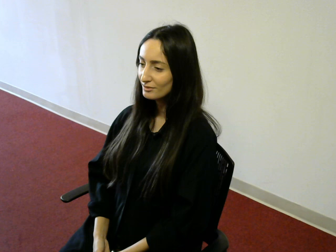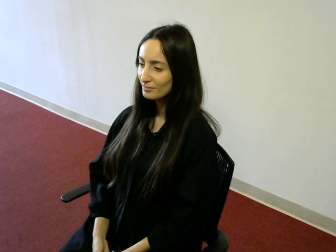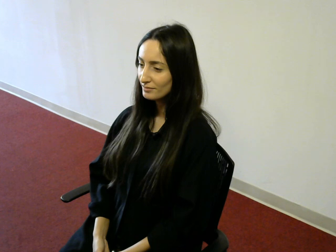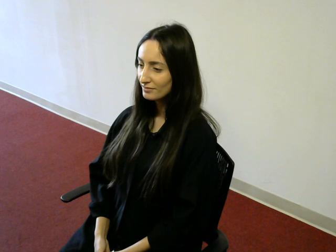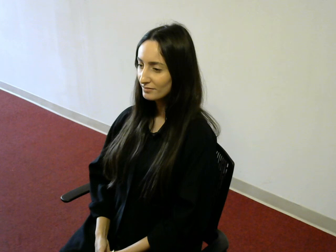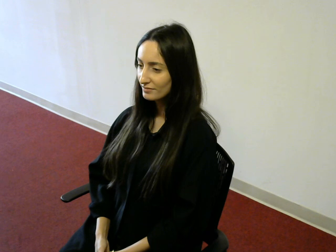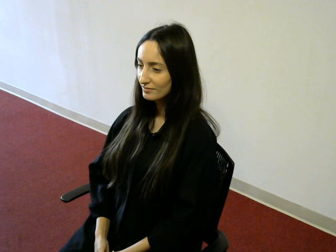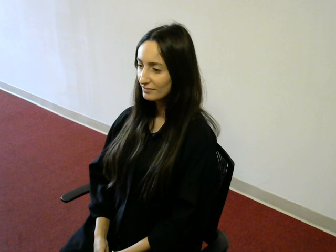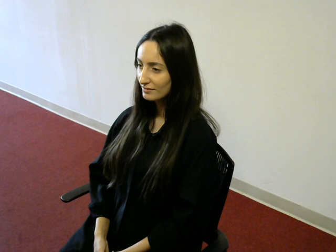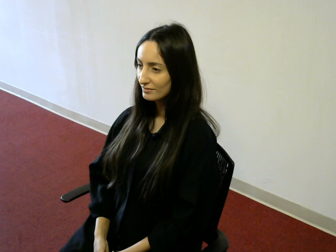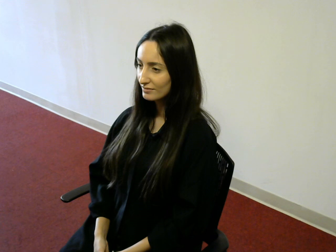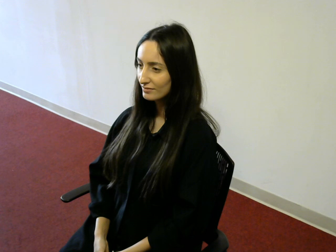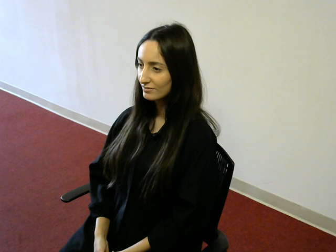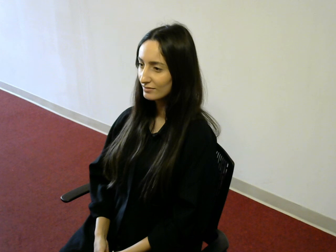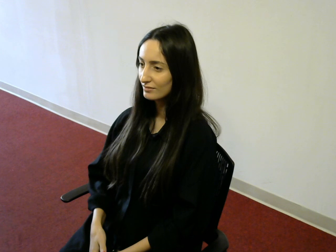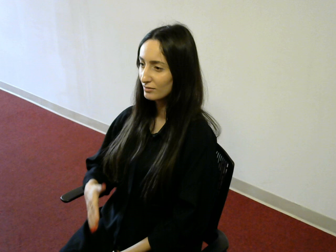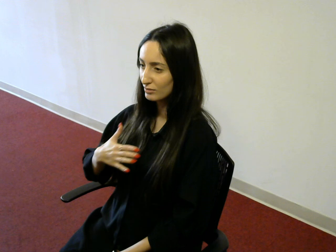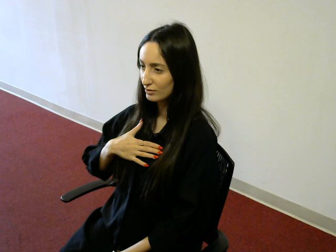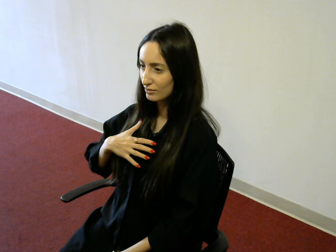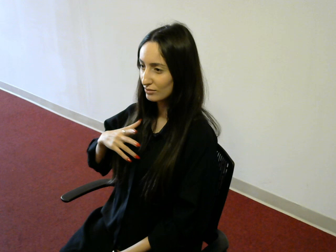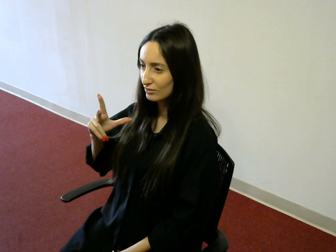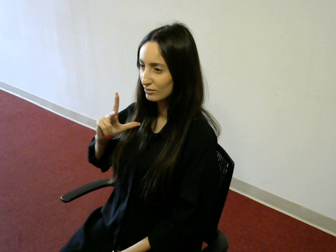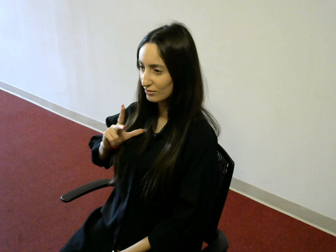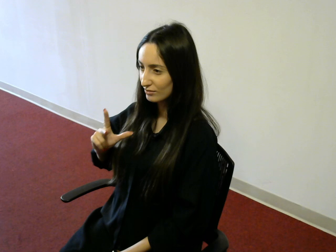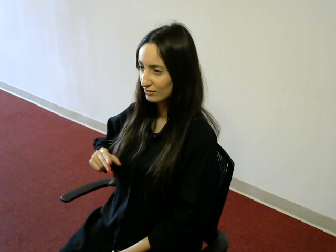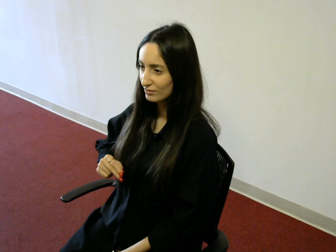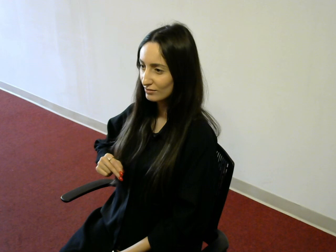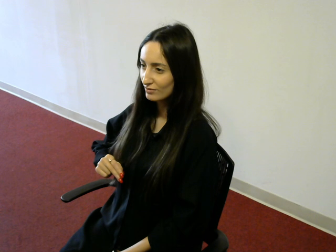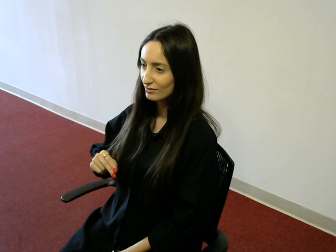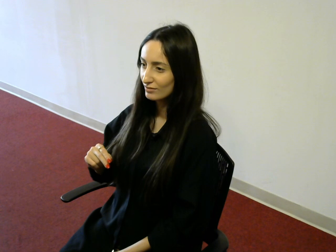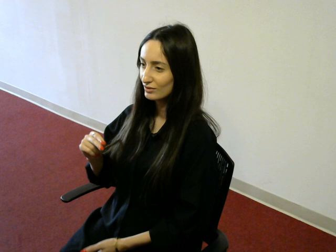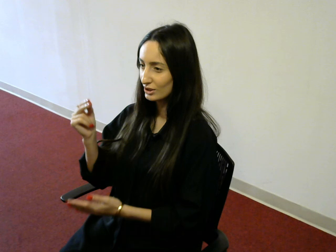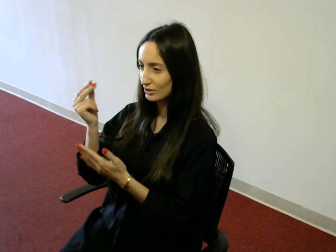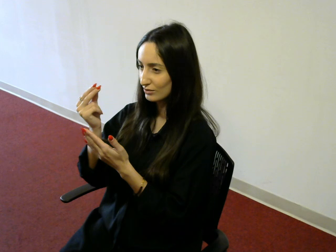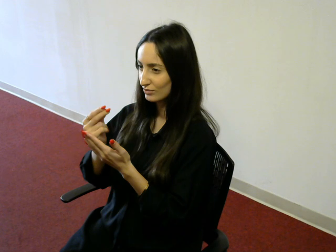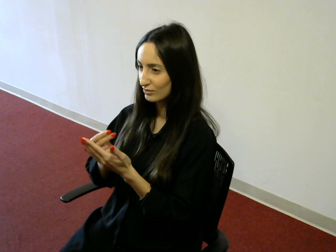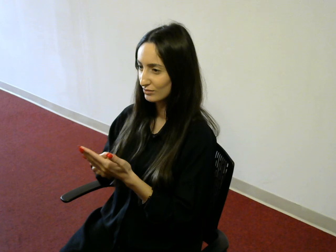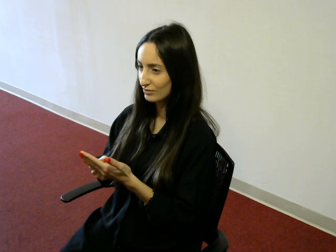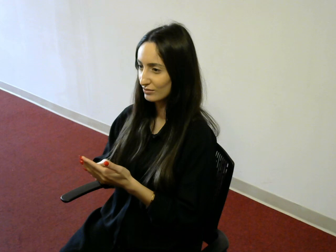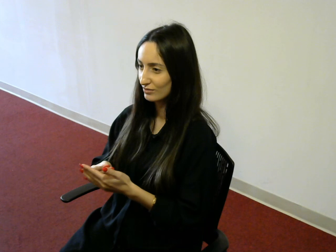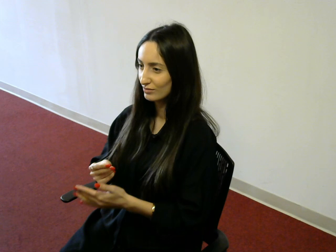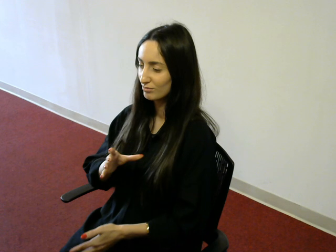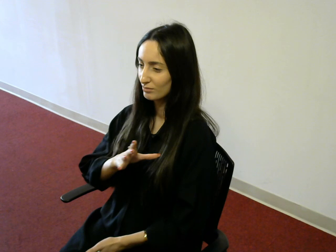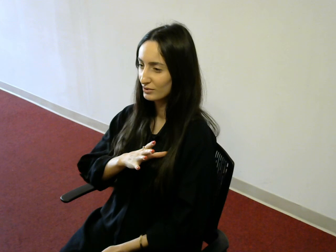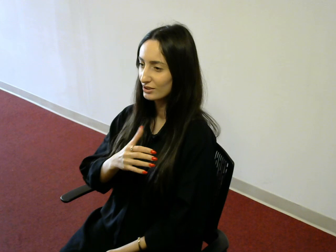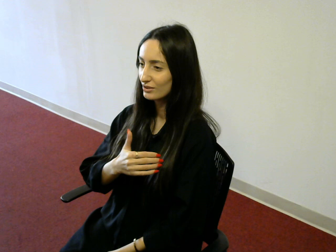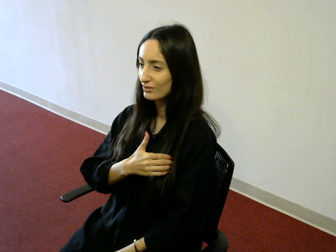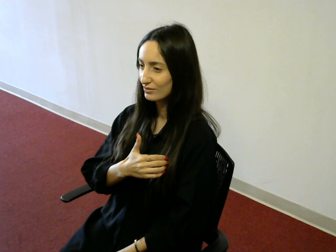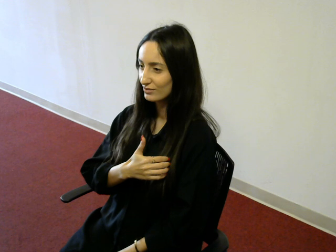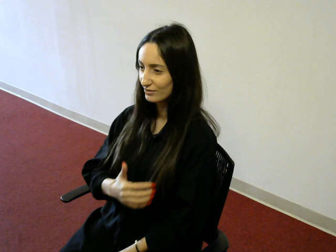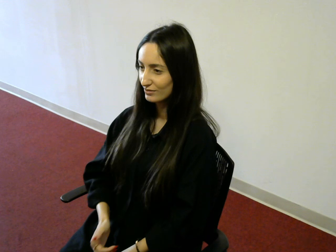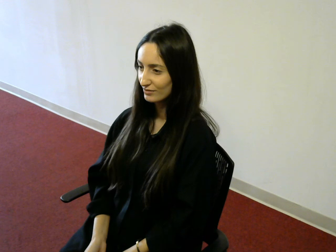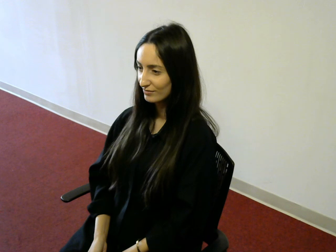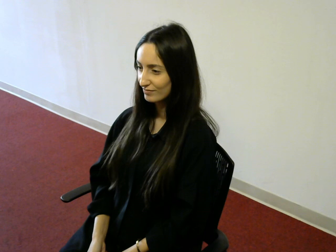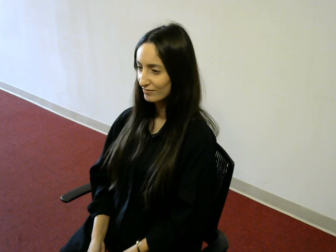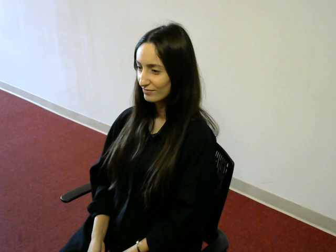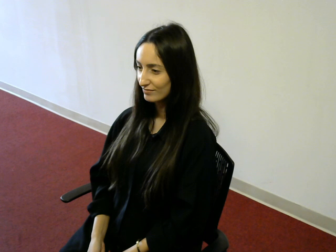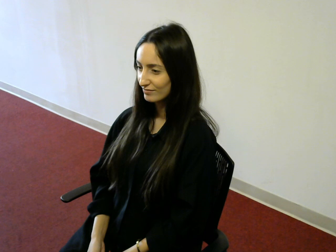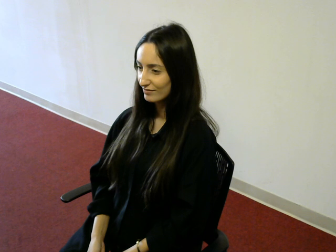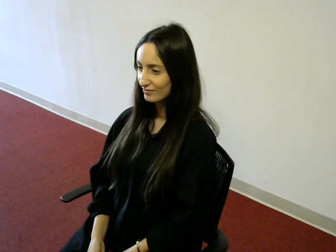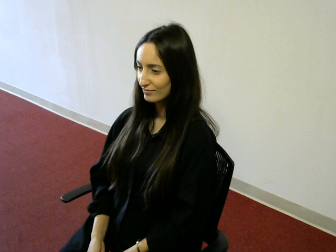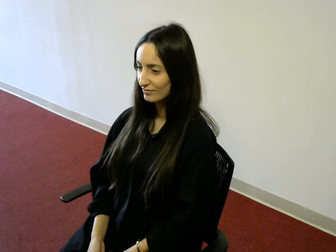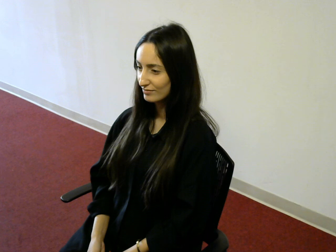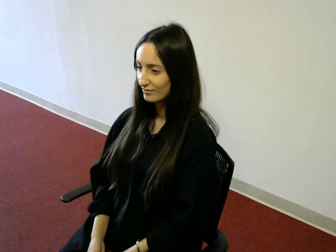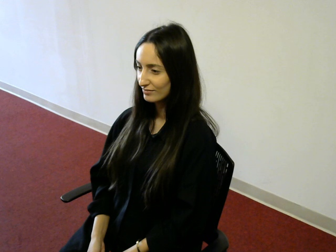Mənim qızım rəssam olmaq istəyir